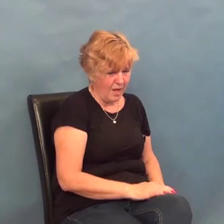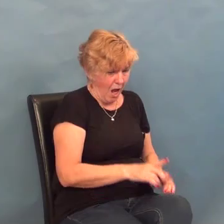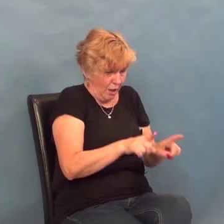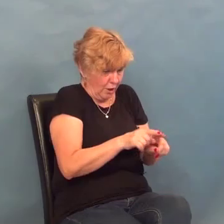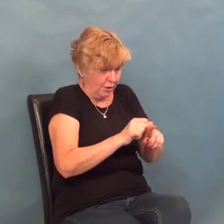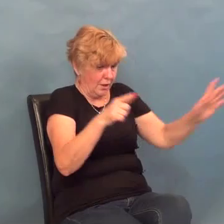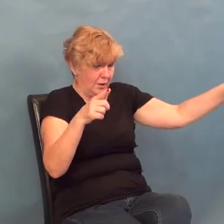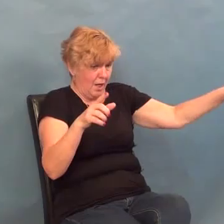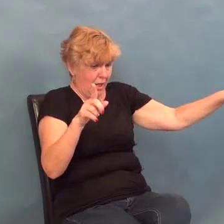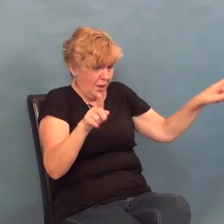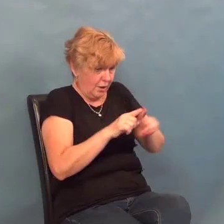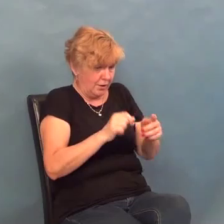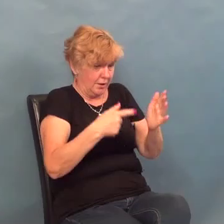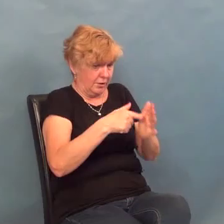Taki sam jest termin piątego.